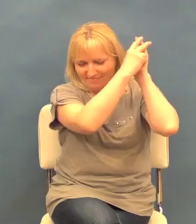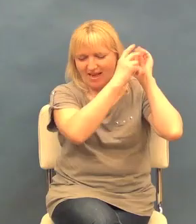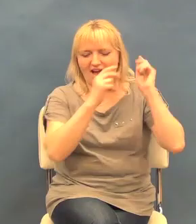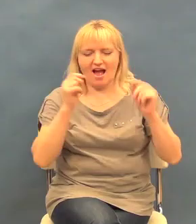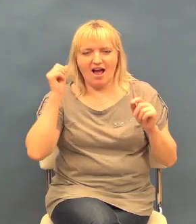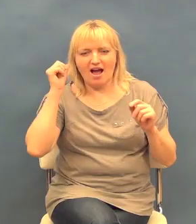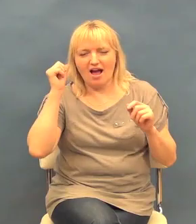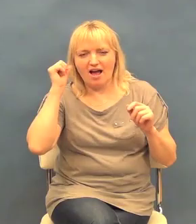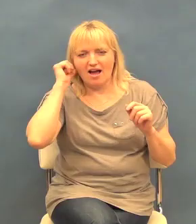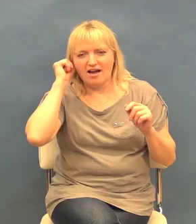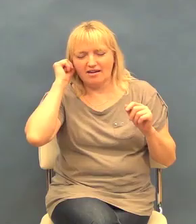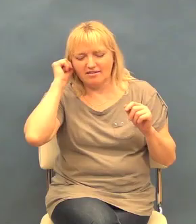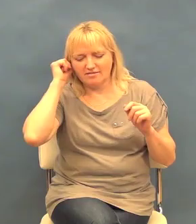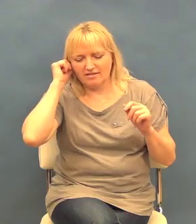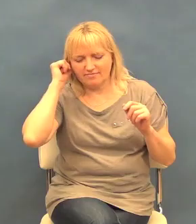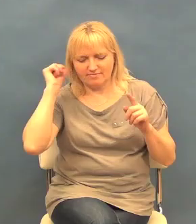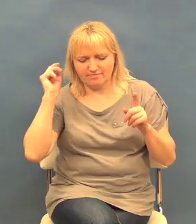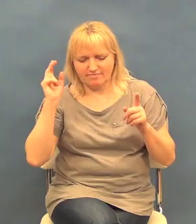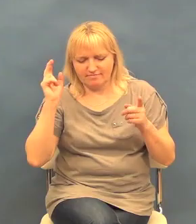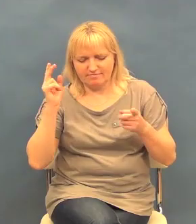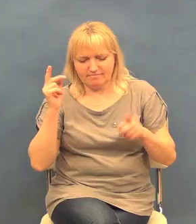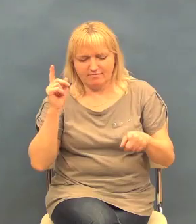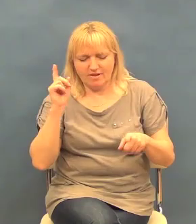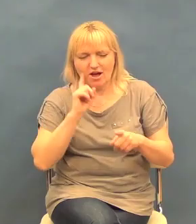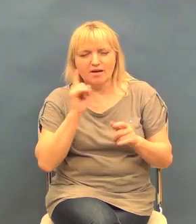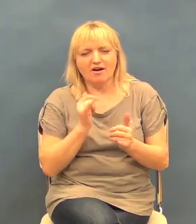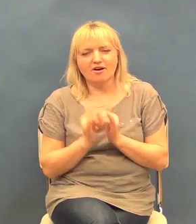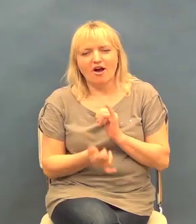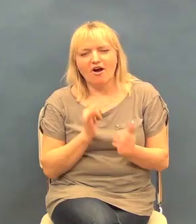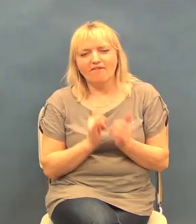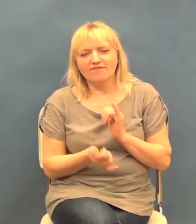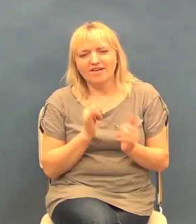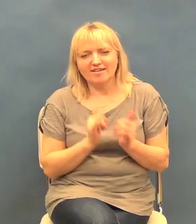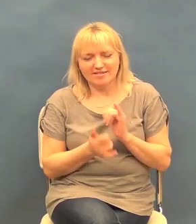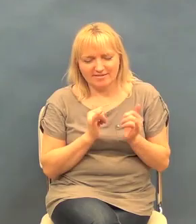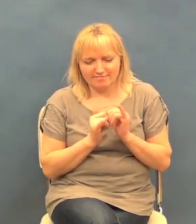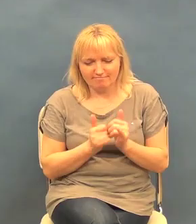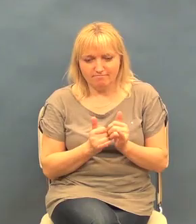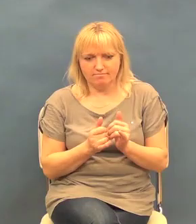A dziewczyna, nie, chłopak jedzie na rowerze i zatrzymuje się.